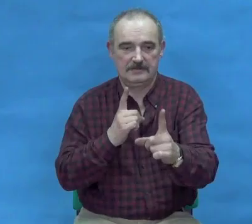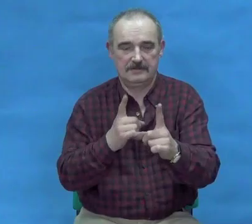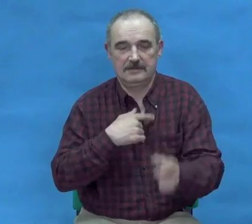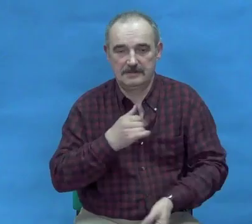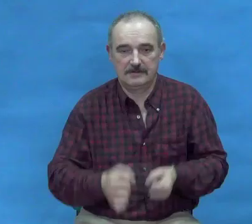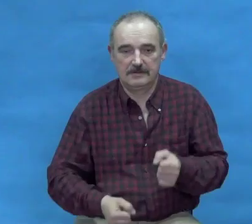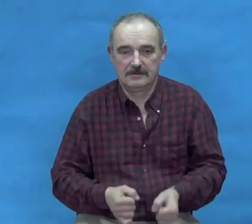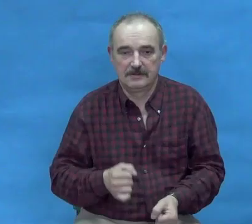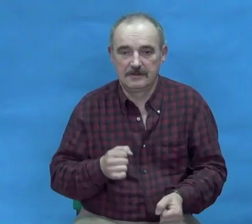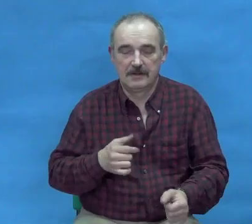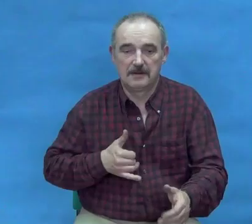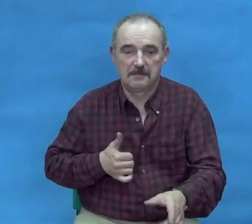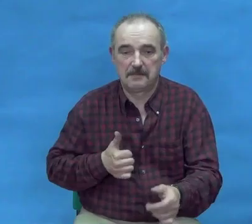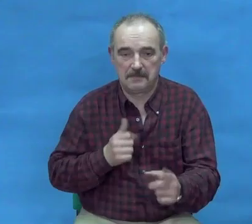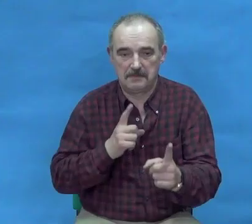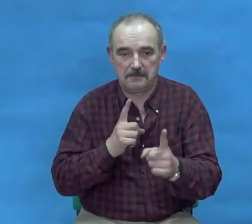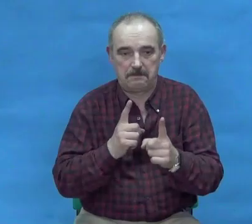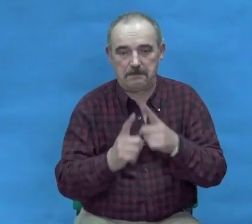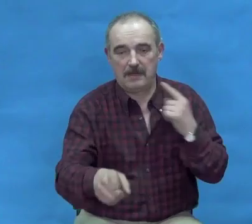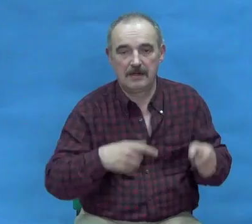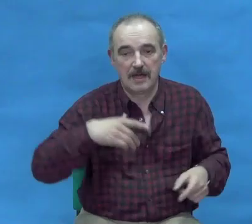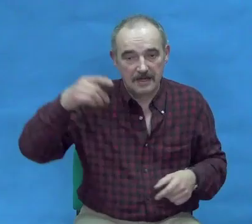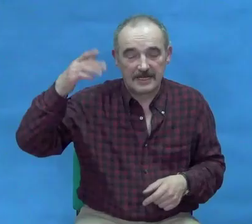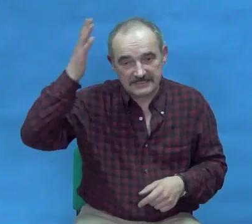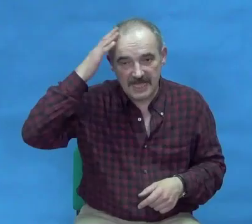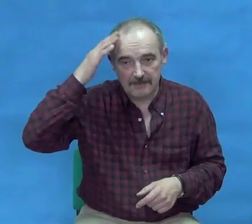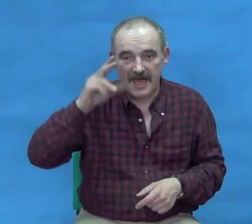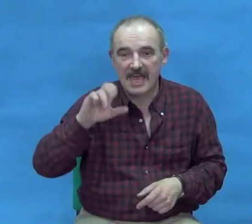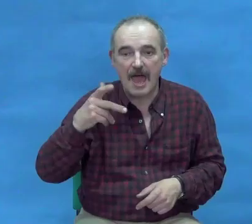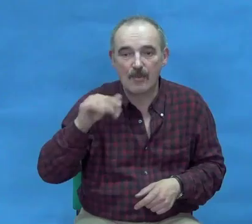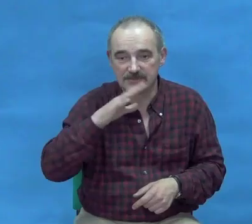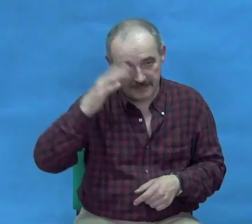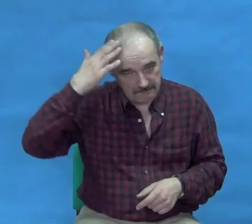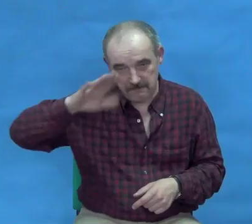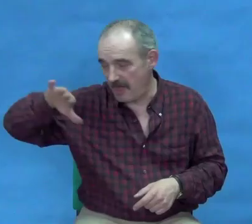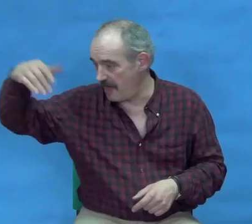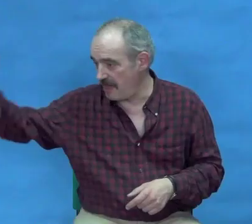Mijał dziewczynę i spadł mu kapelusz na ziemię.